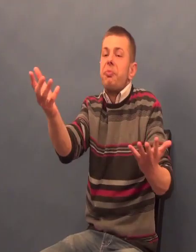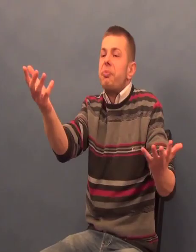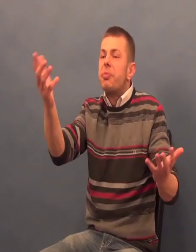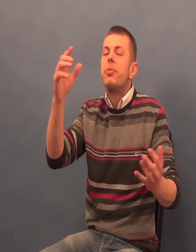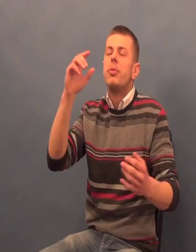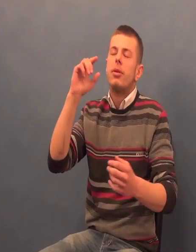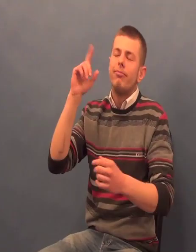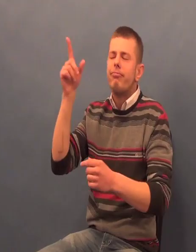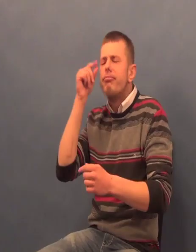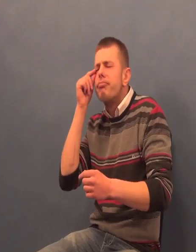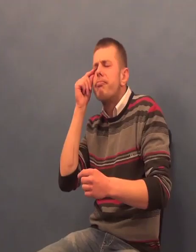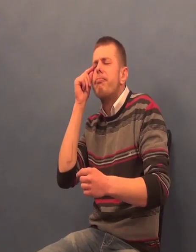A chłopiec i pies wciąż śpią.